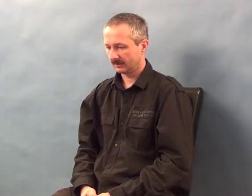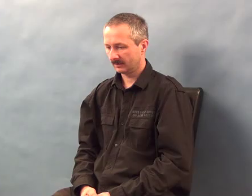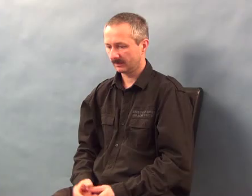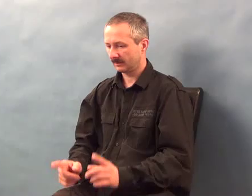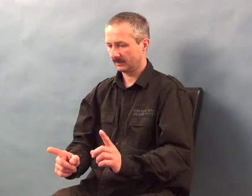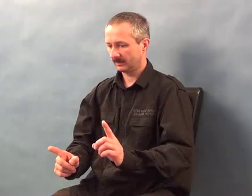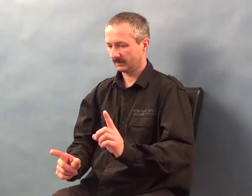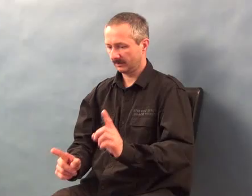Poczekaj.